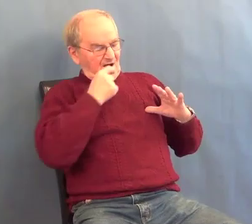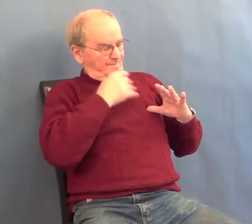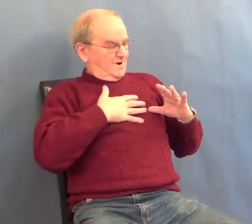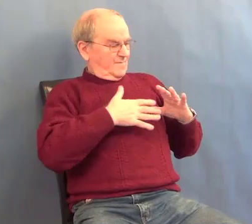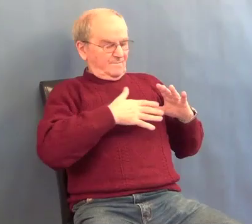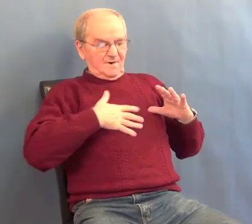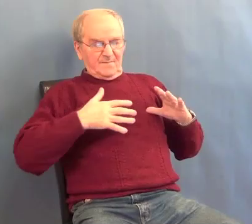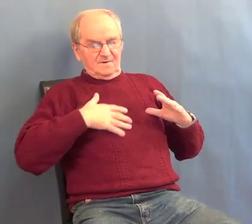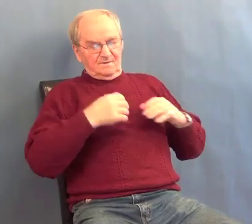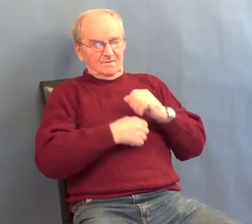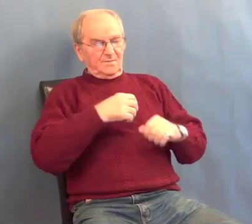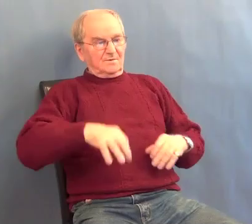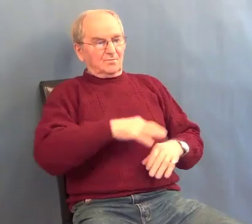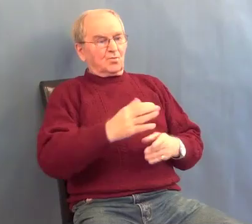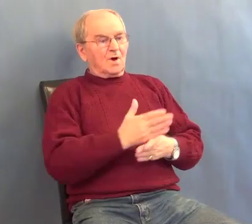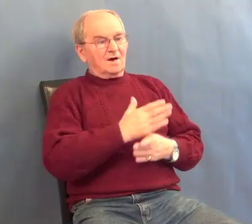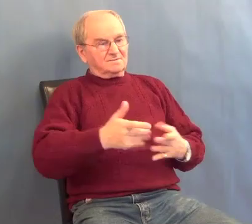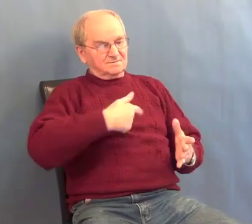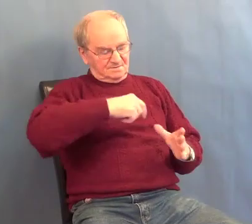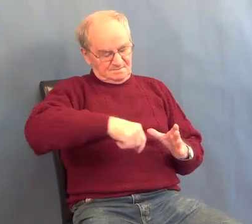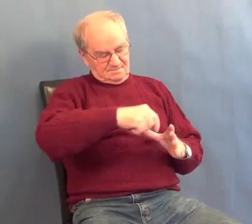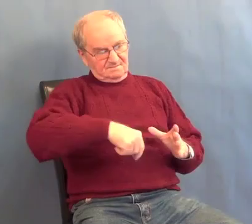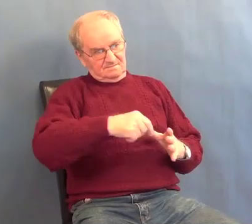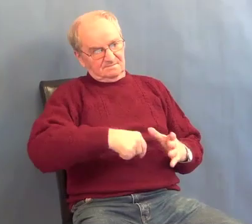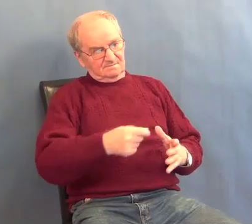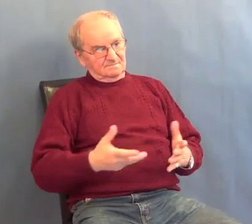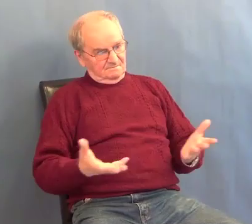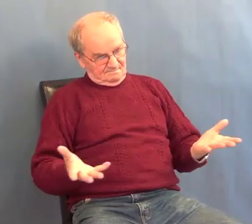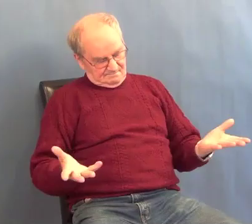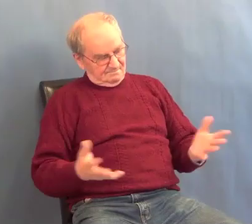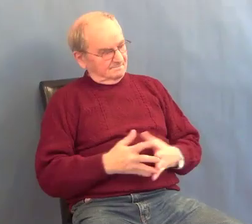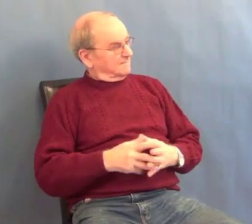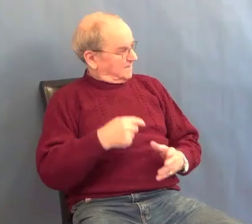Jedzenie już mam gotowe w kuchni, ugotowane.